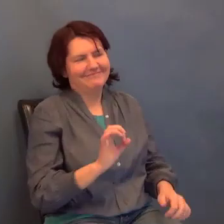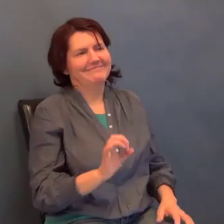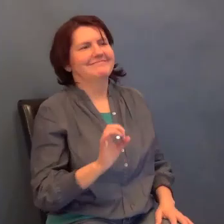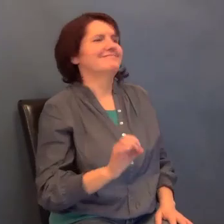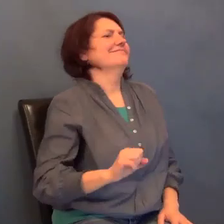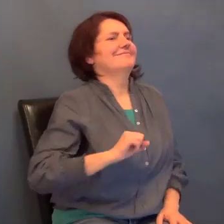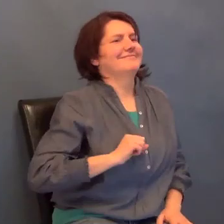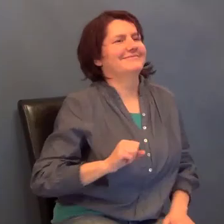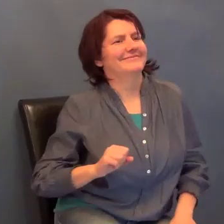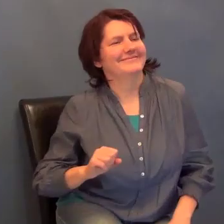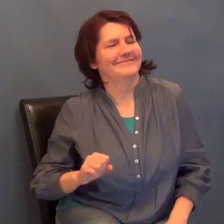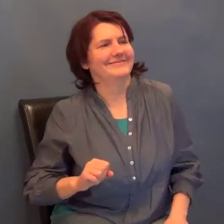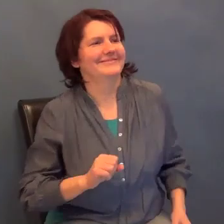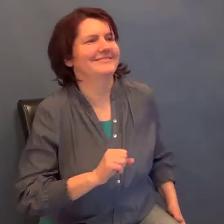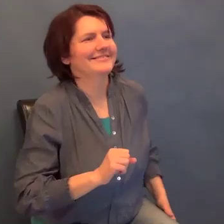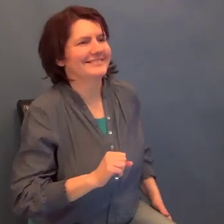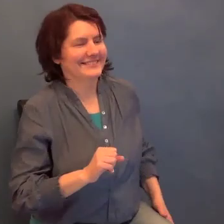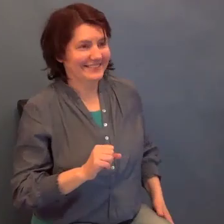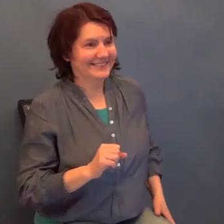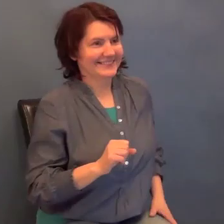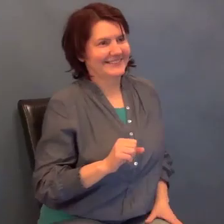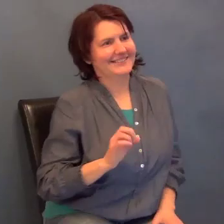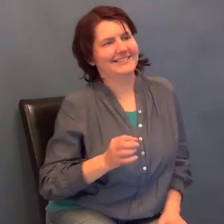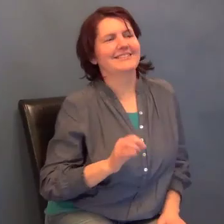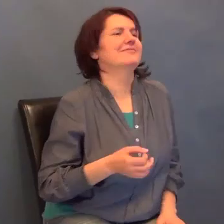Dobrze, fajnie.